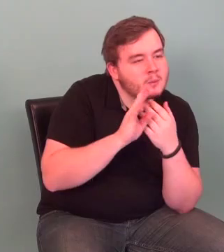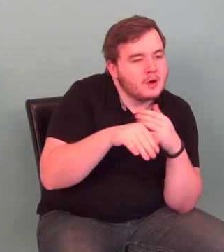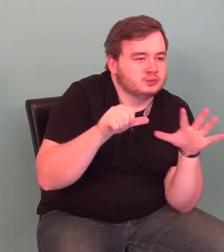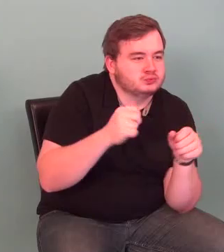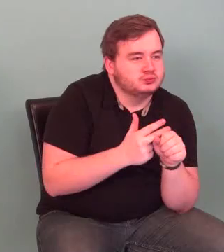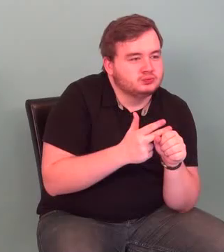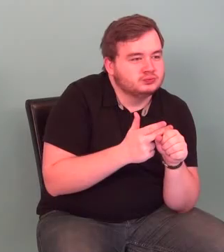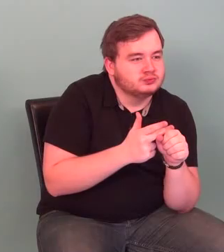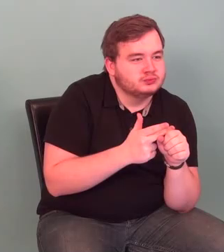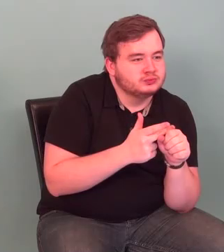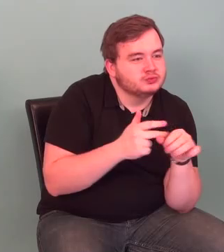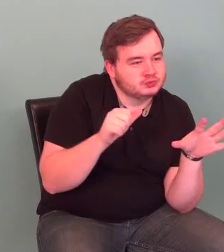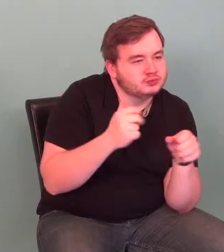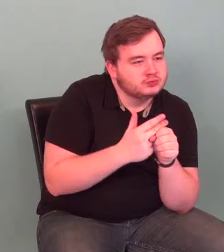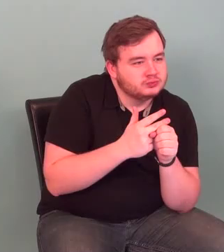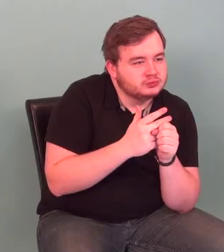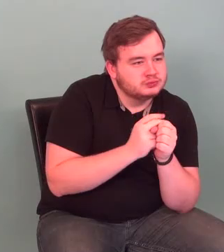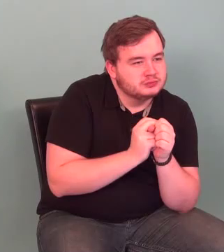Po szóstej trzydzieści.